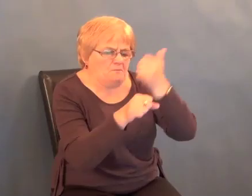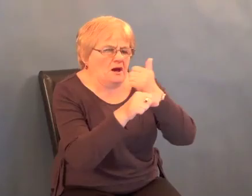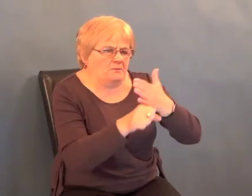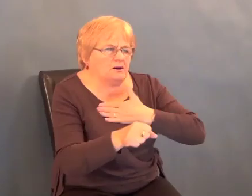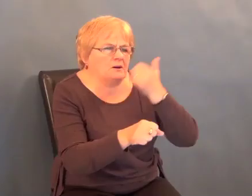Mam pracę.